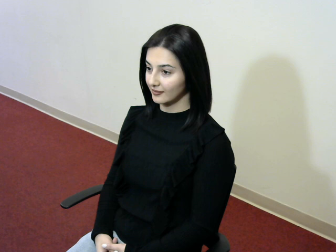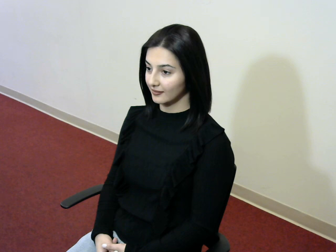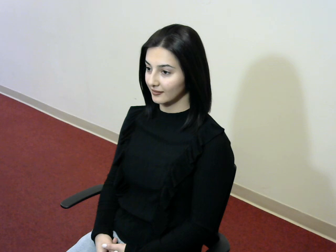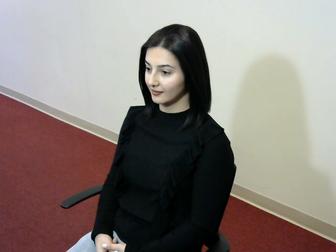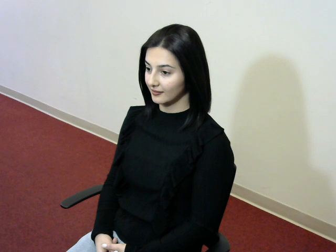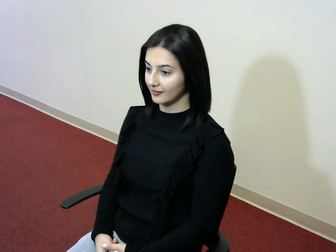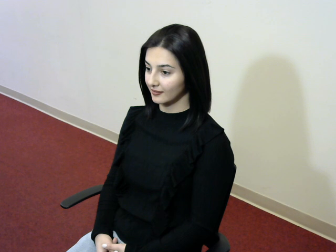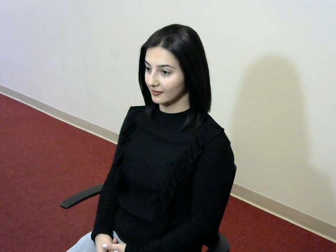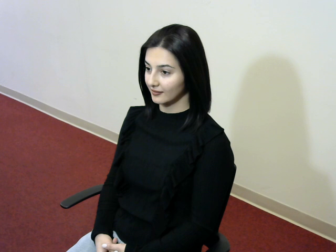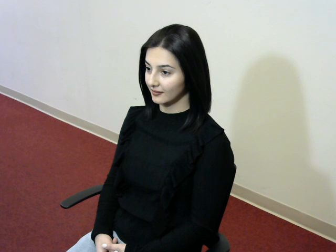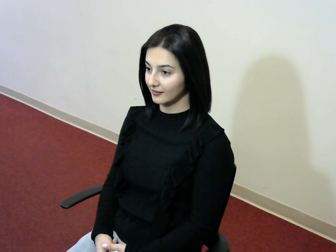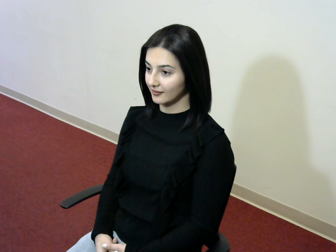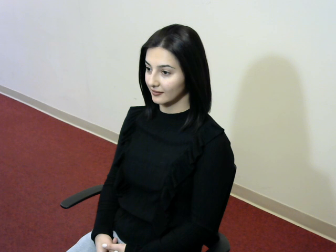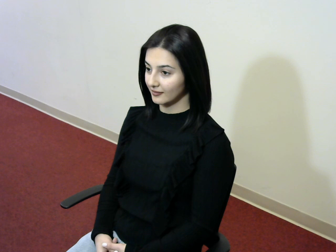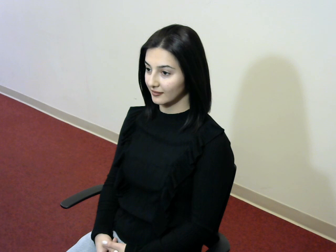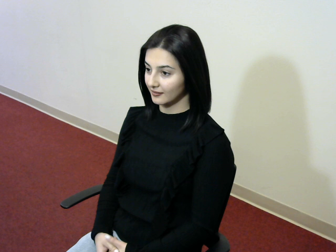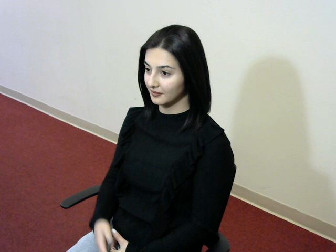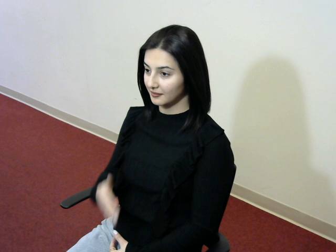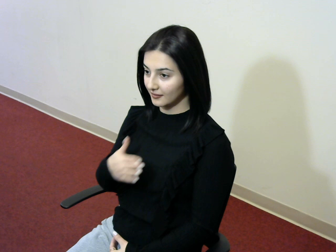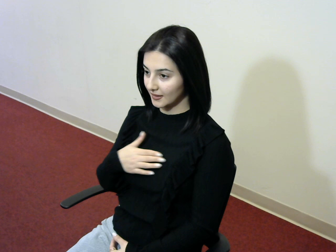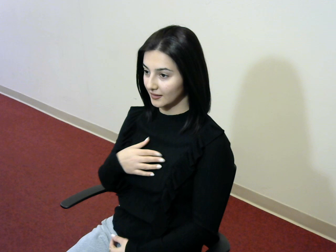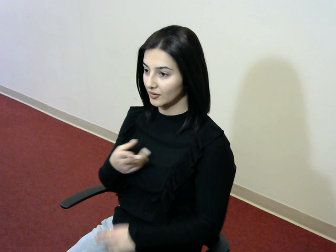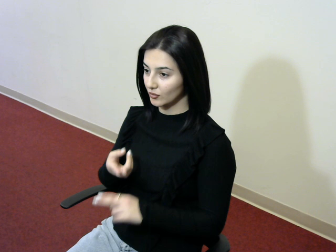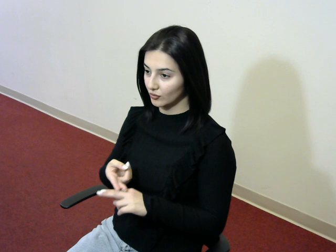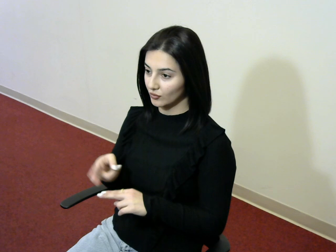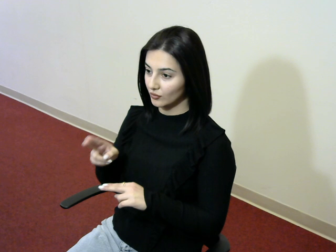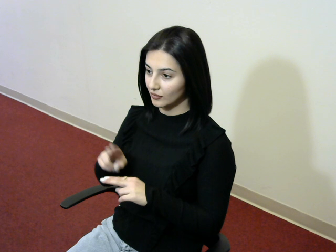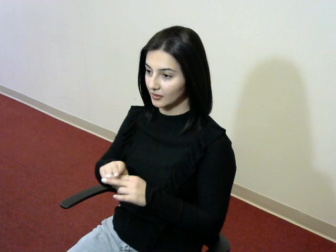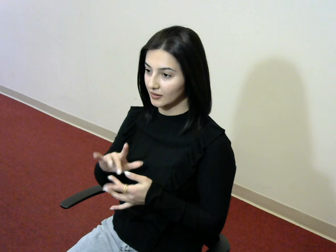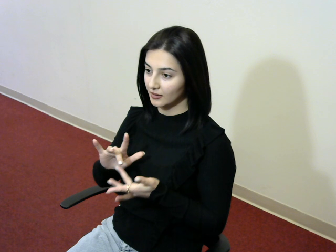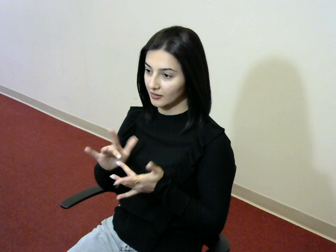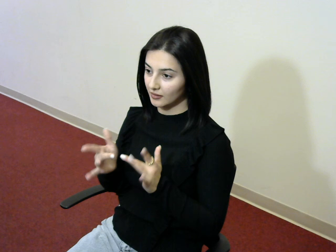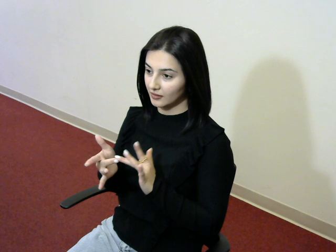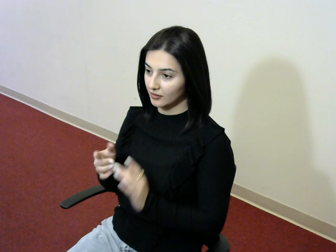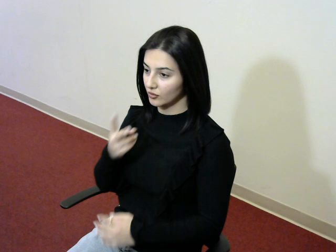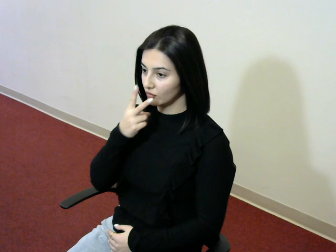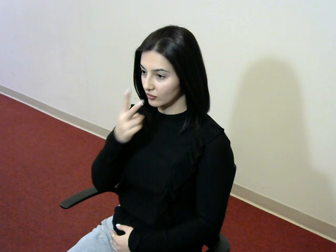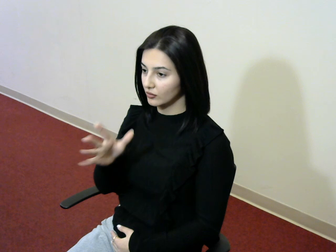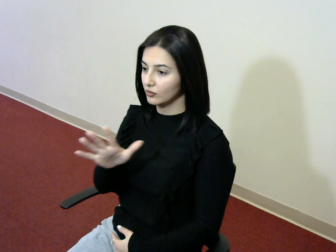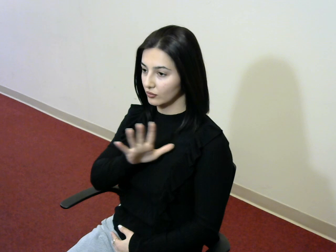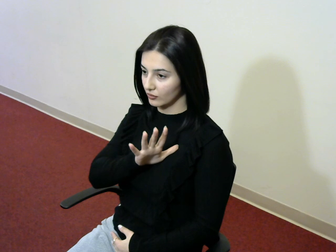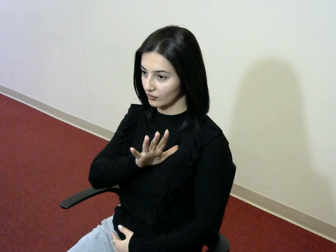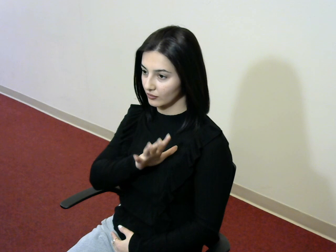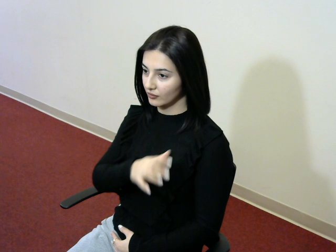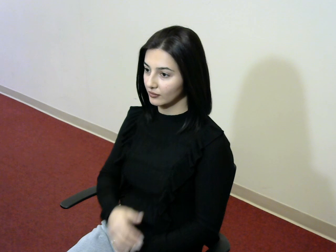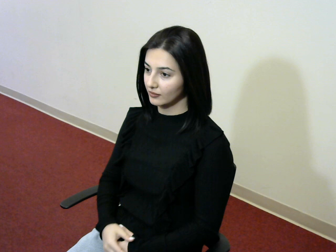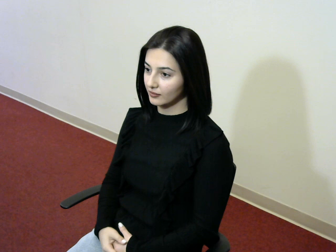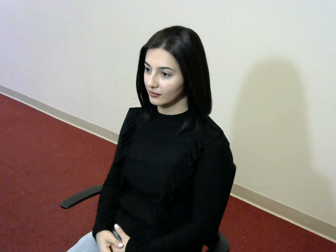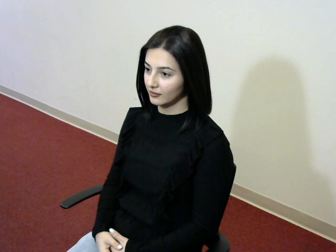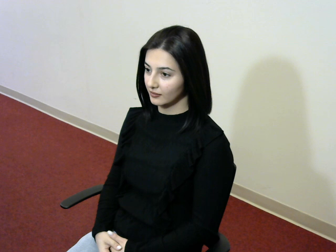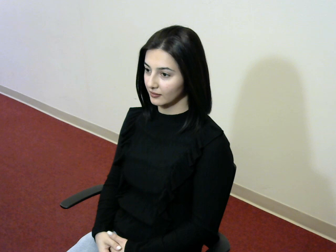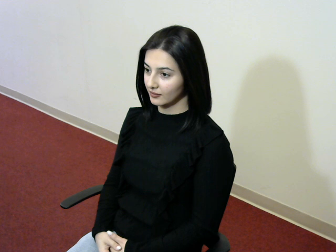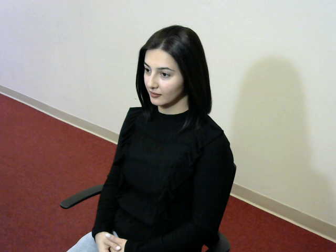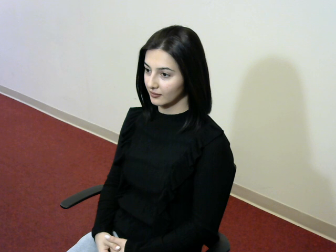Mən bunu internetdə görmüşəm